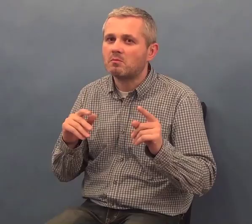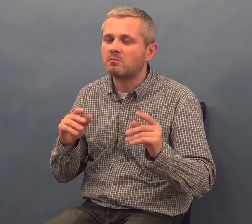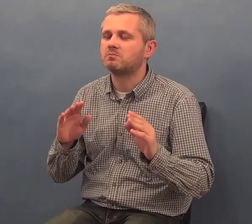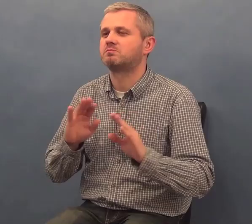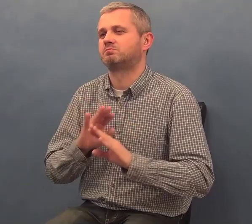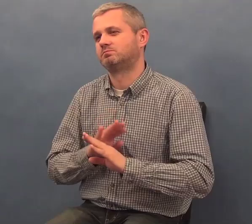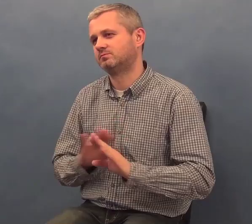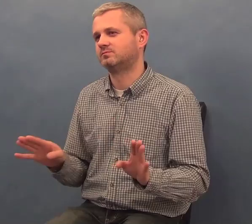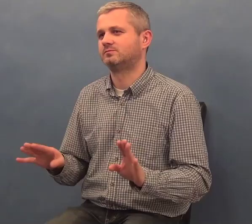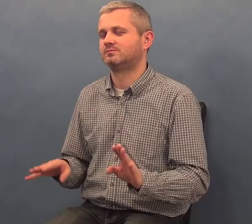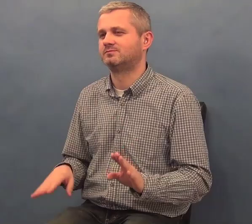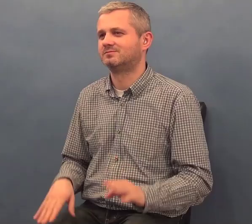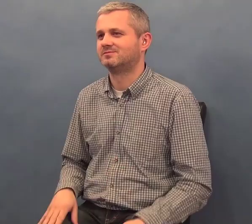Już.